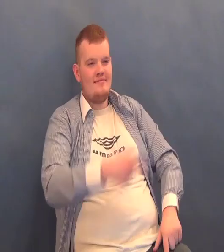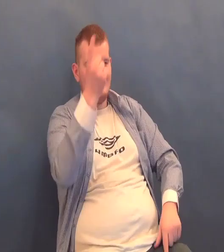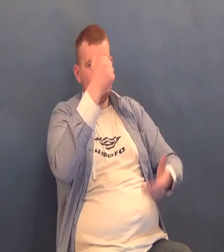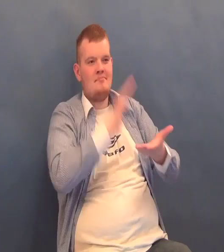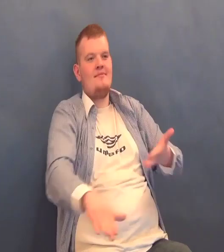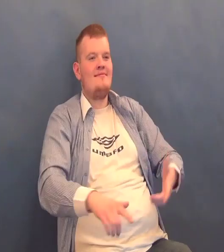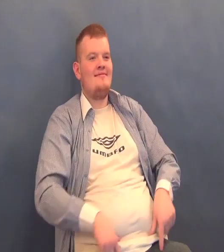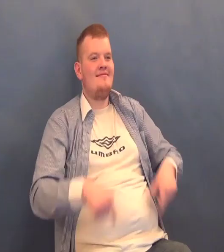Trzeba być bez stroju kąpielowego.